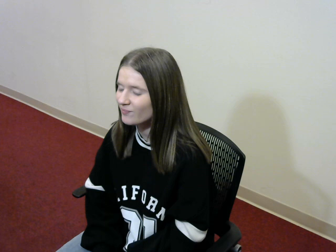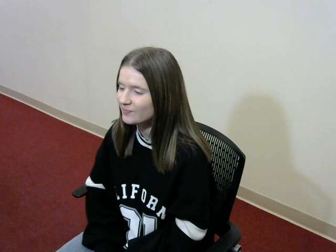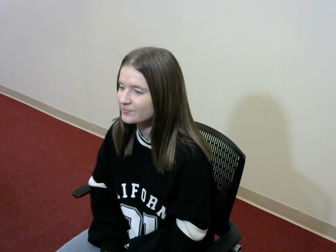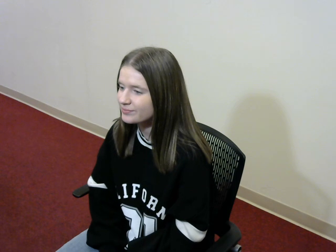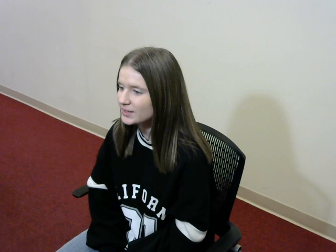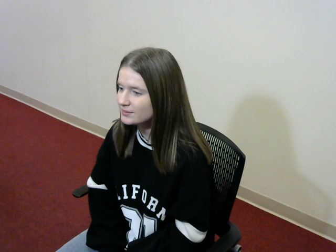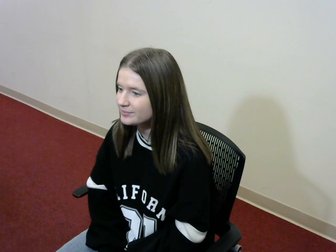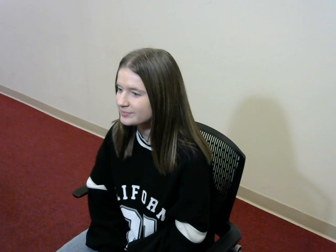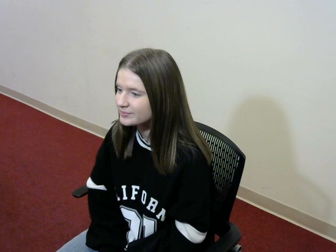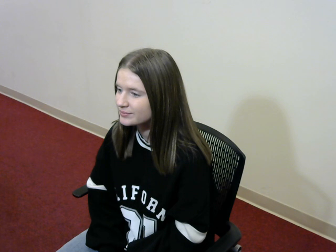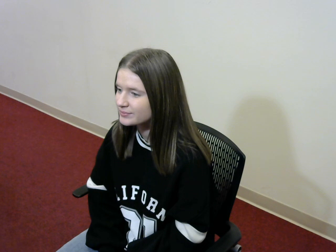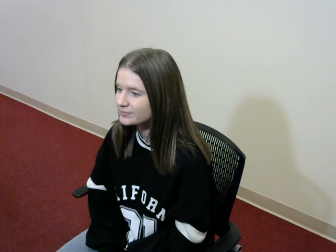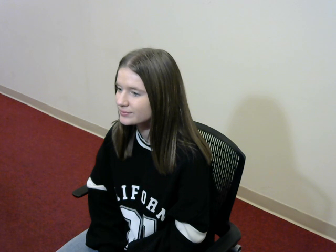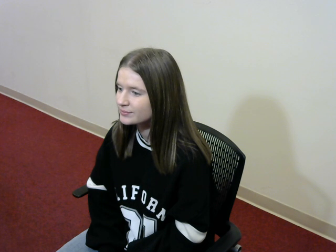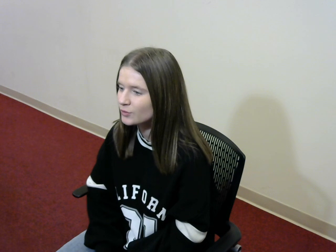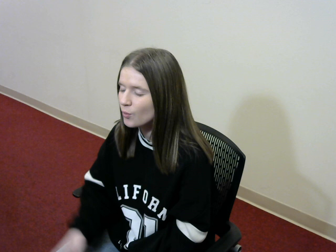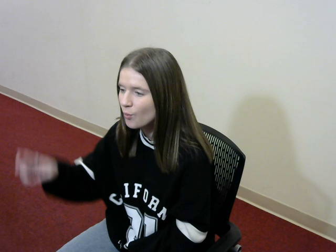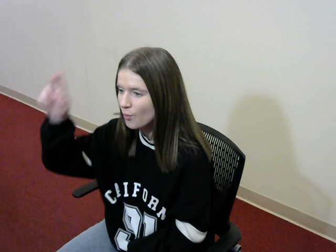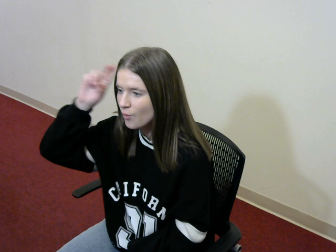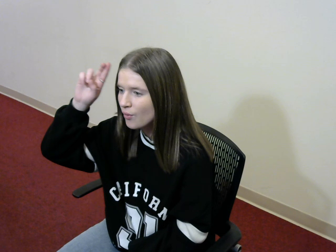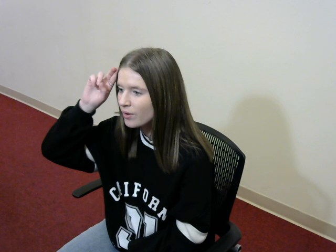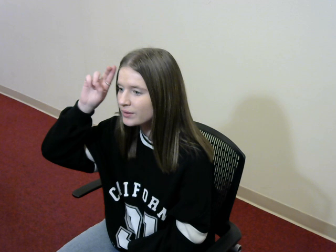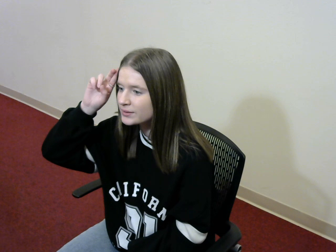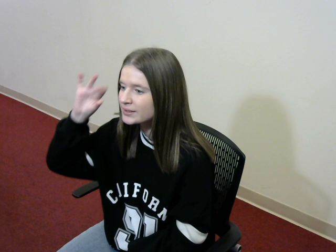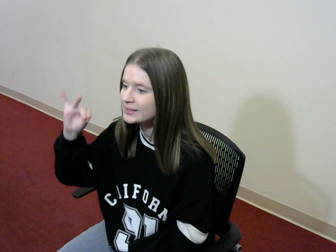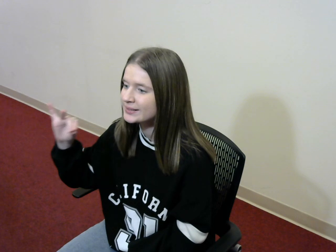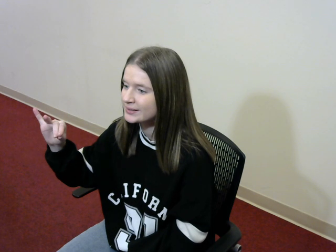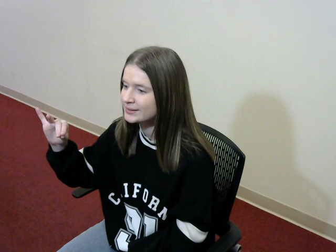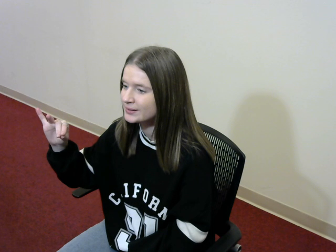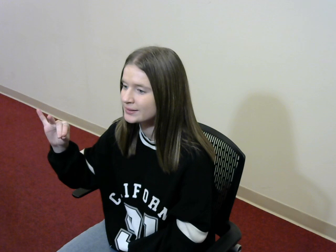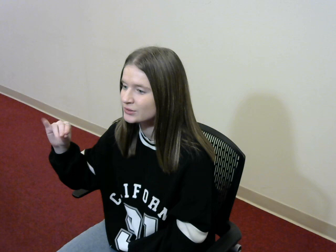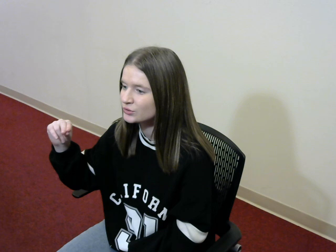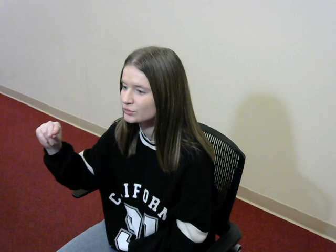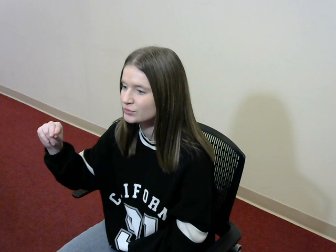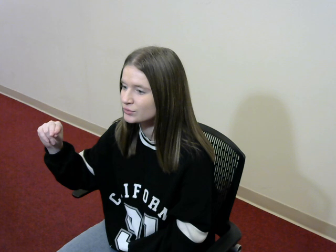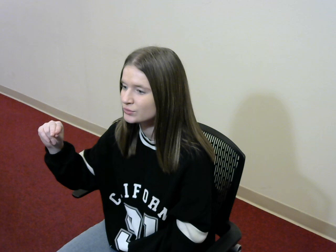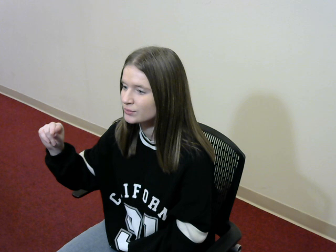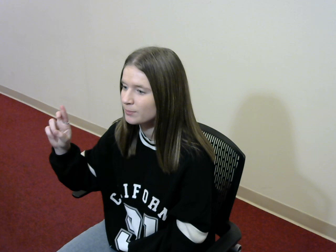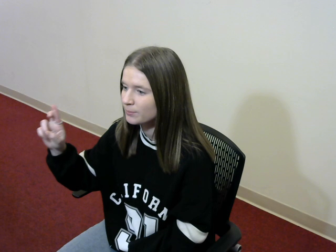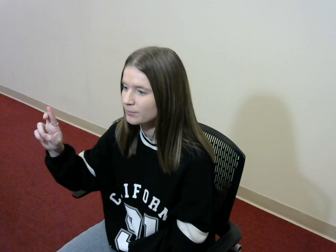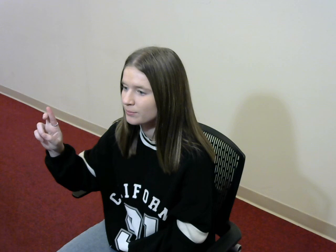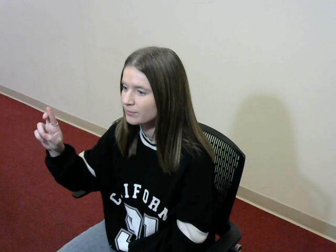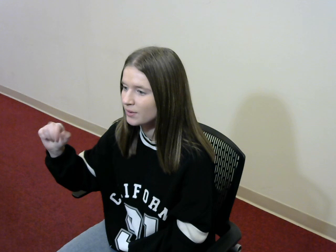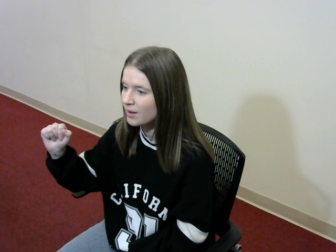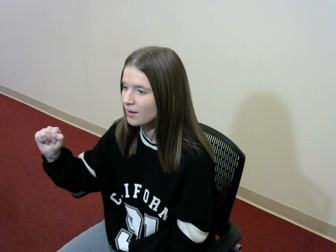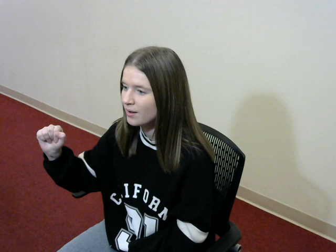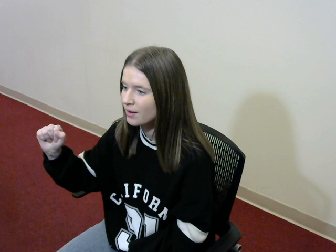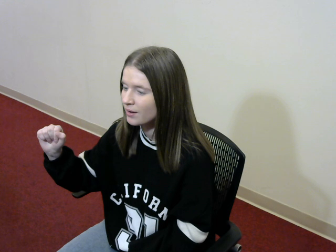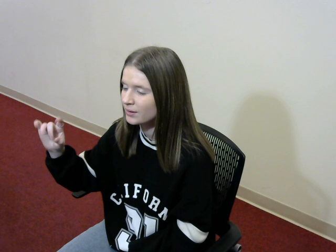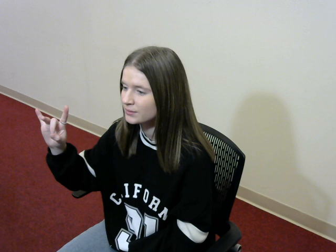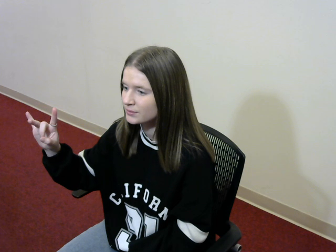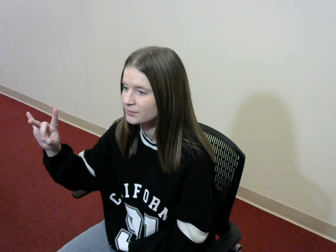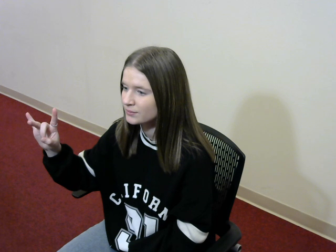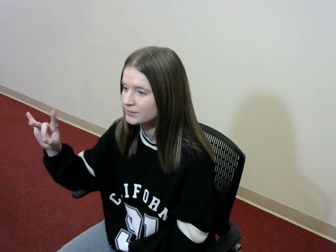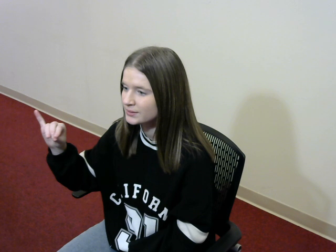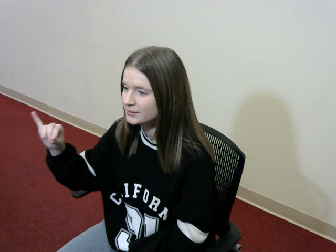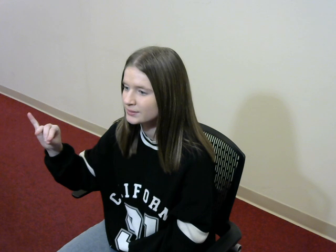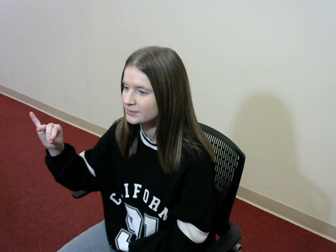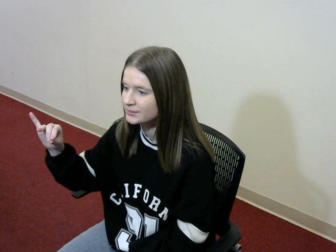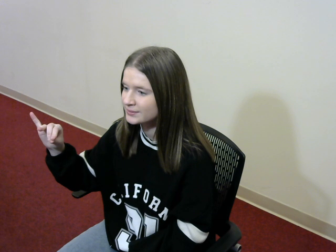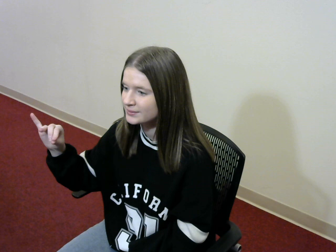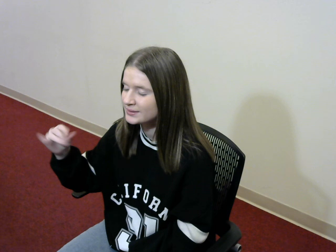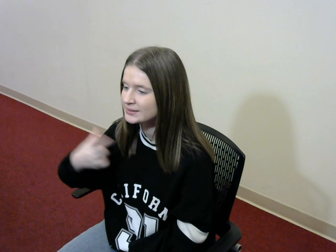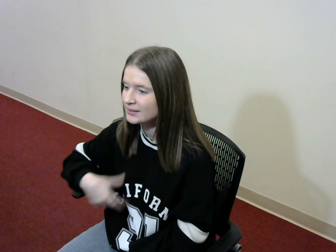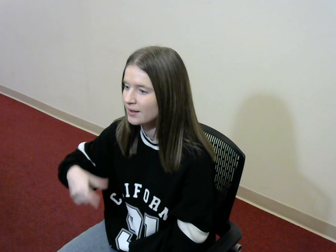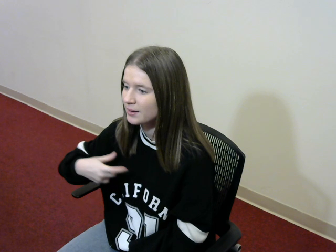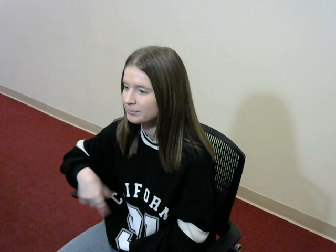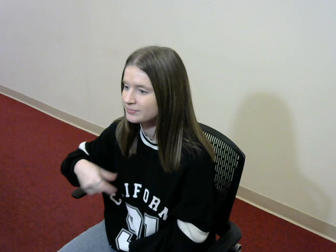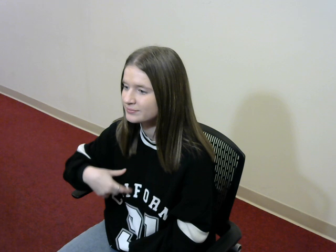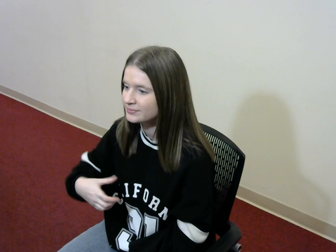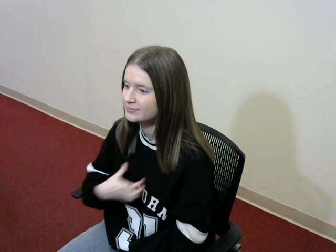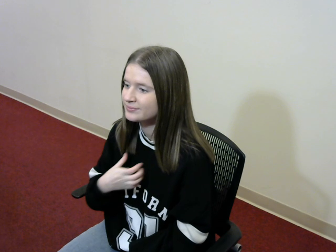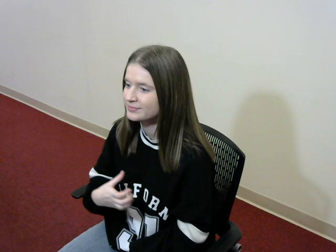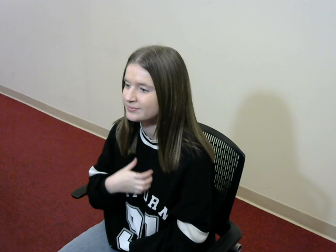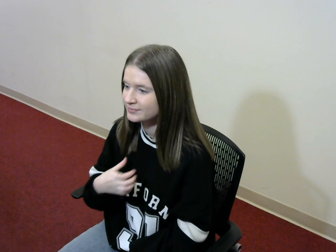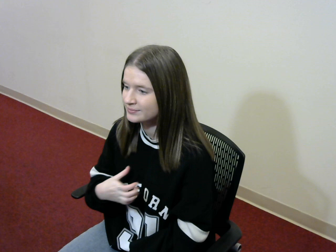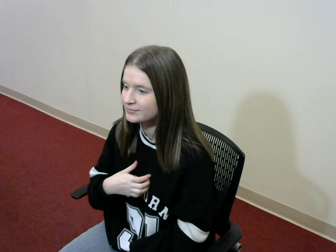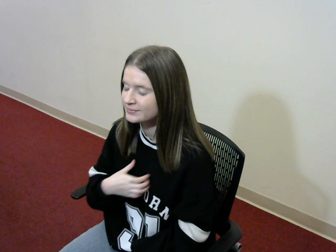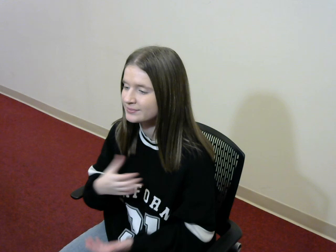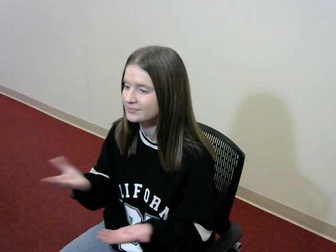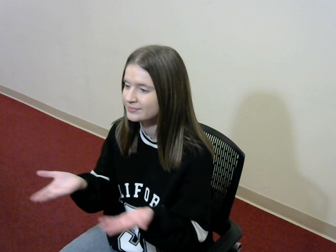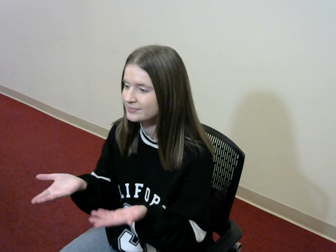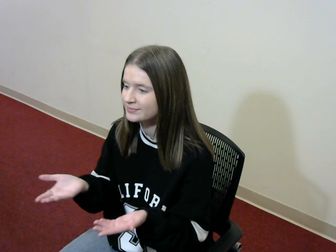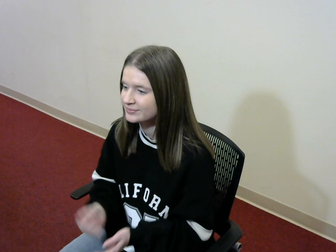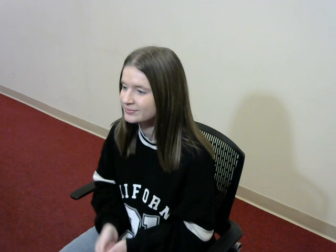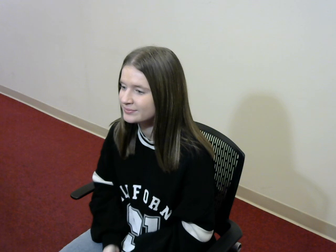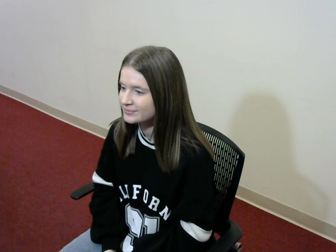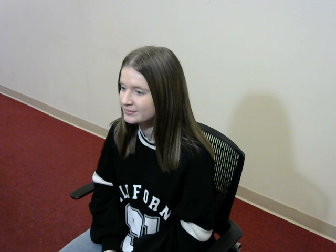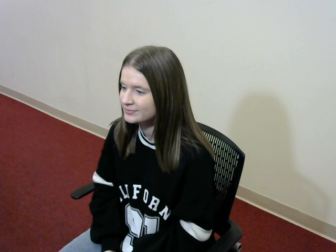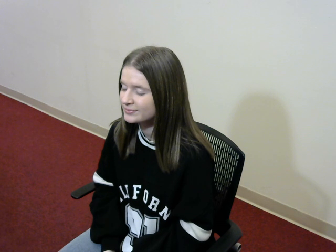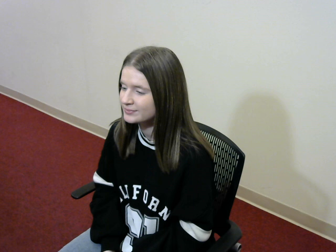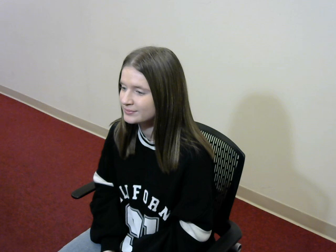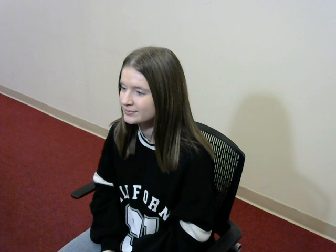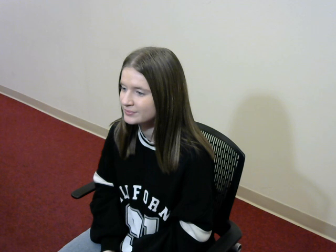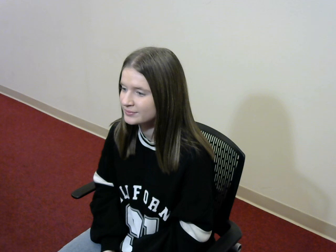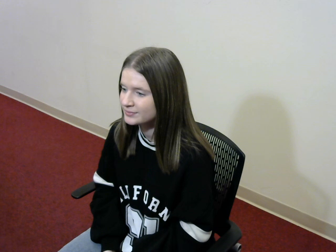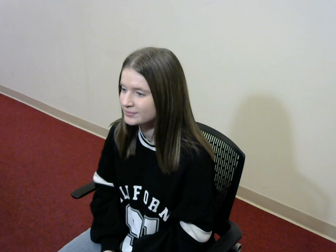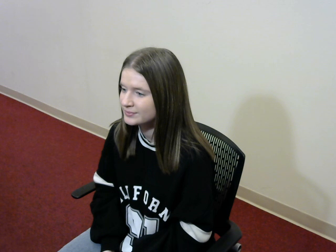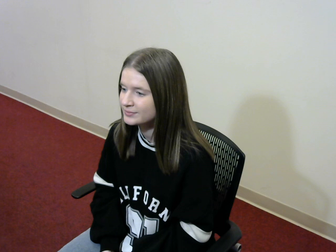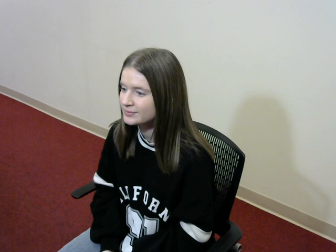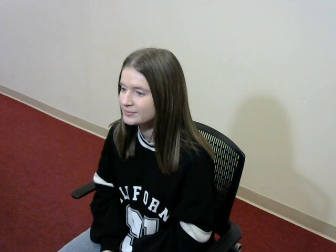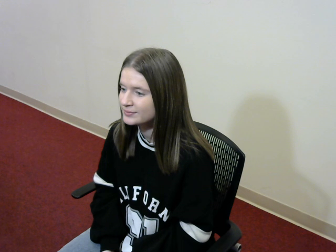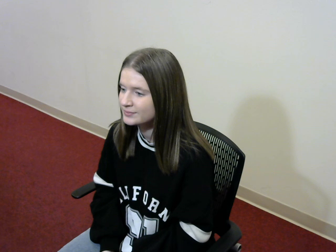Dövlət icbari şəxsi sığorta nədir?